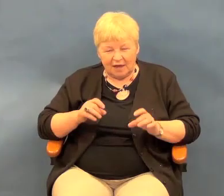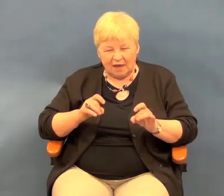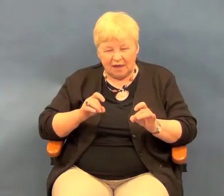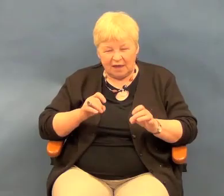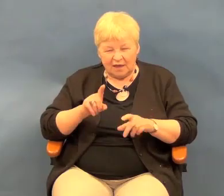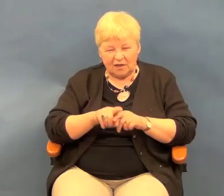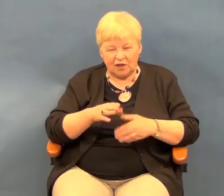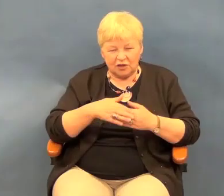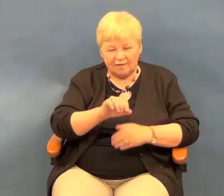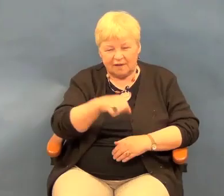Biec do drzwi.